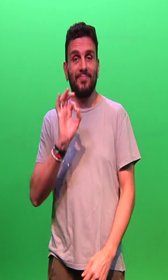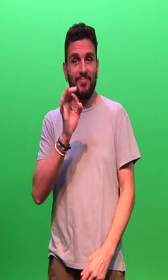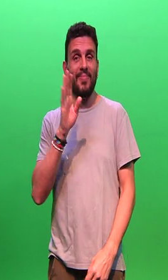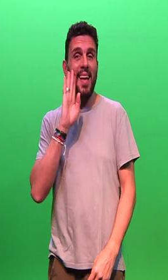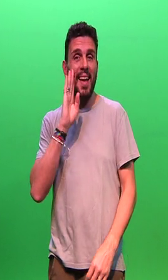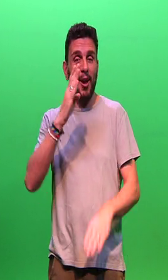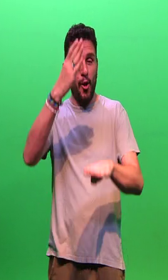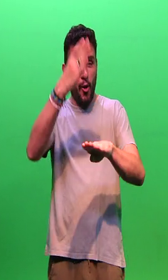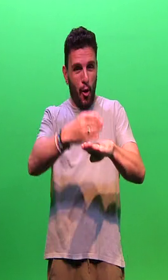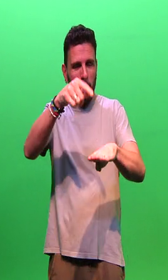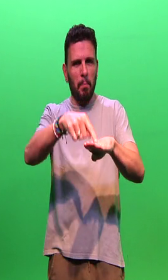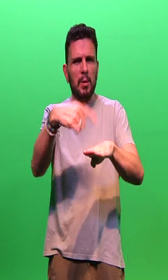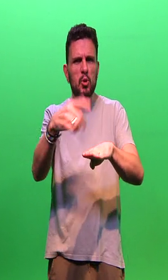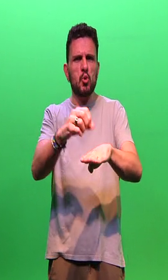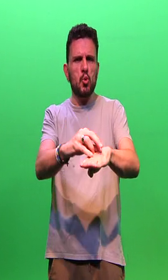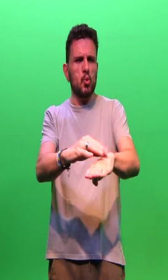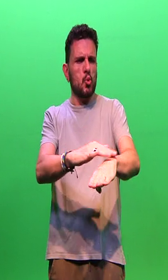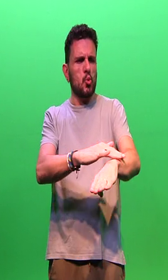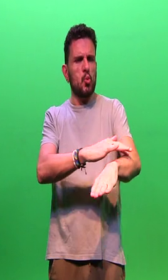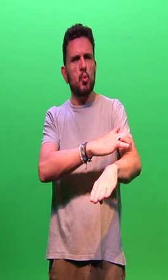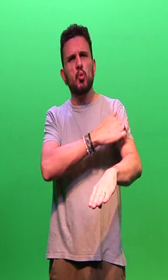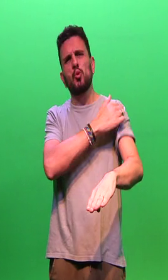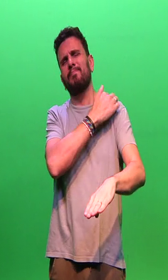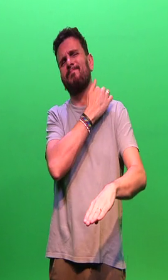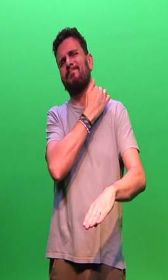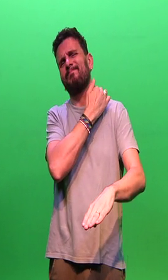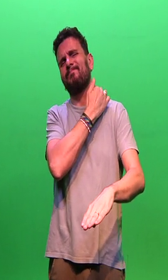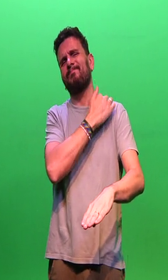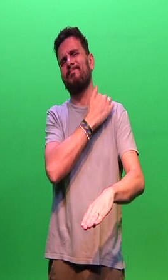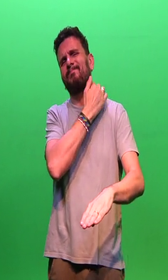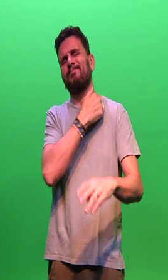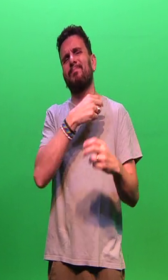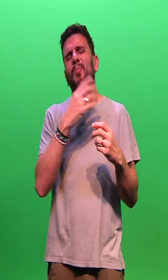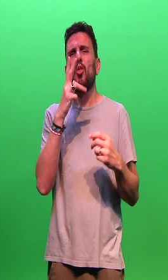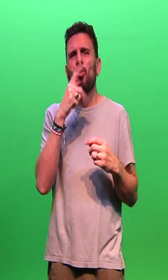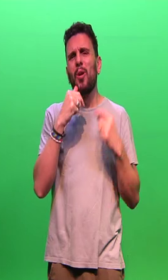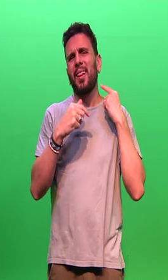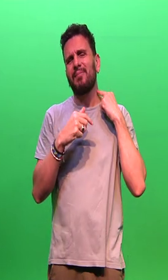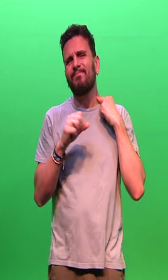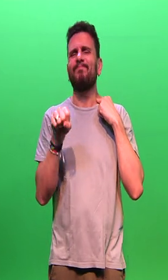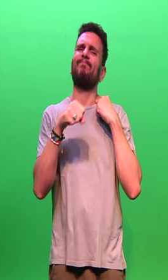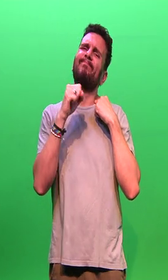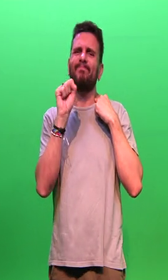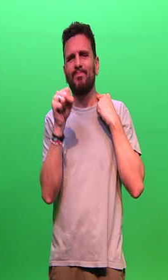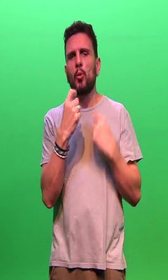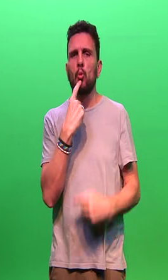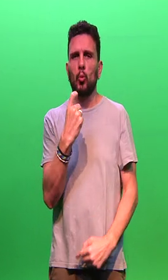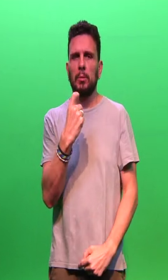Sí, com t'he dit em vaig donar un cop a la mà, i el dolor em va pujar fins al clatell, i ara em fa mal quan giro el cap, em costa.